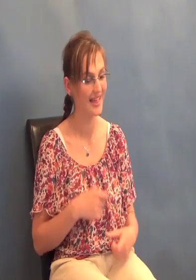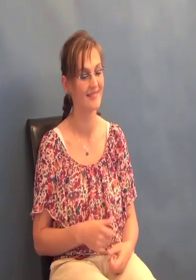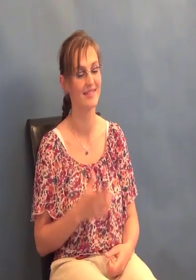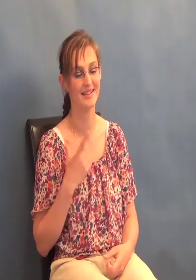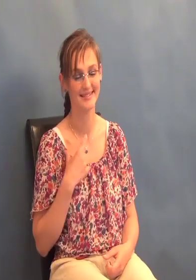Aha.